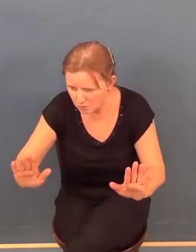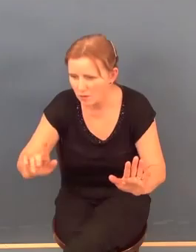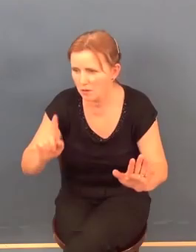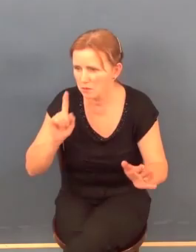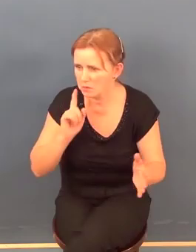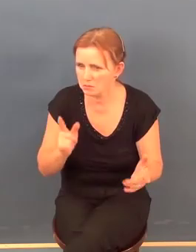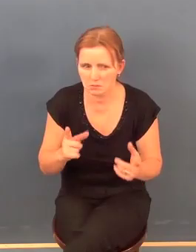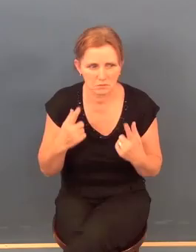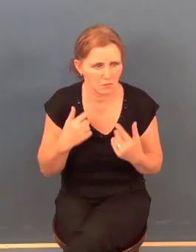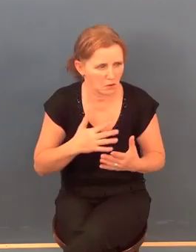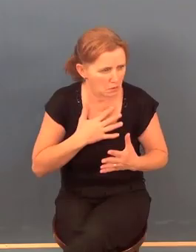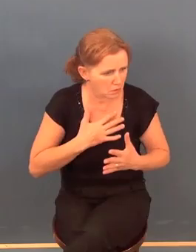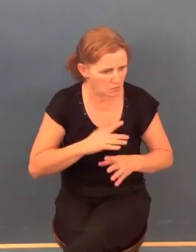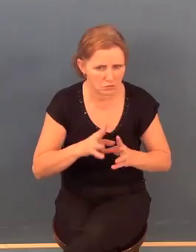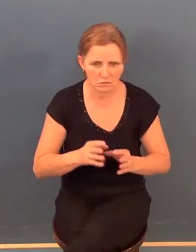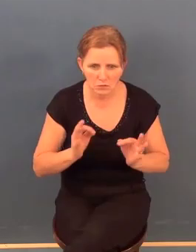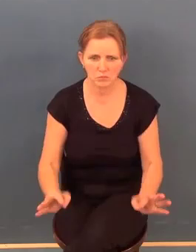Mężczyzna o niczym nie wiedział, myślał, że wszystko było w porządku.